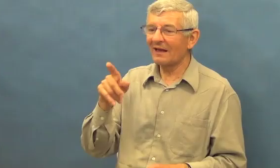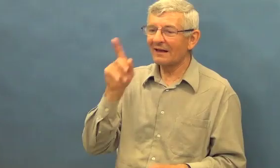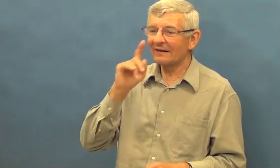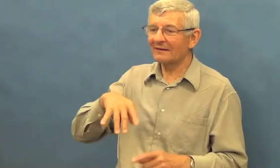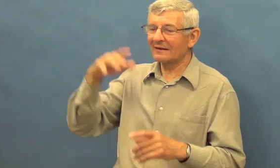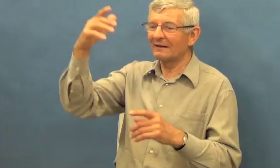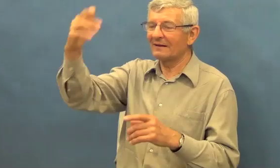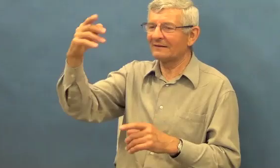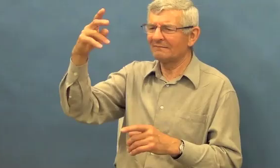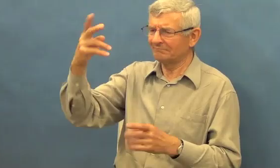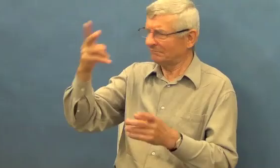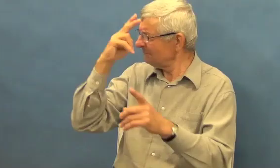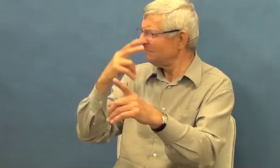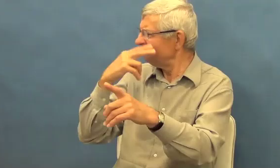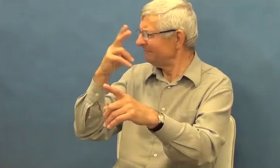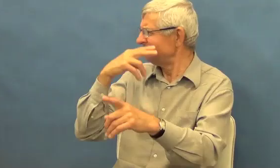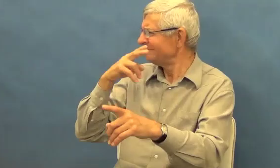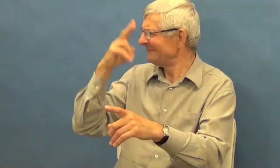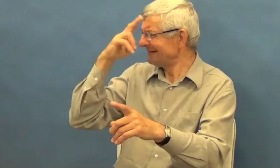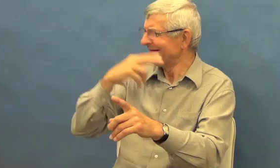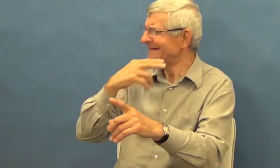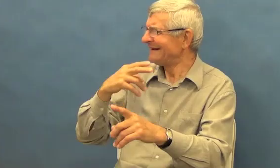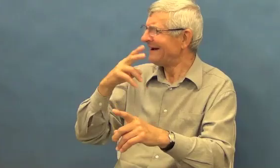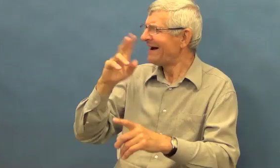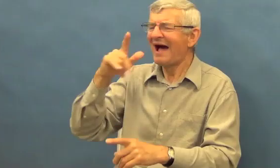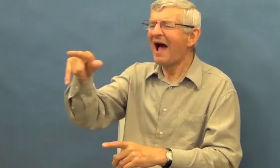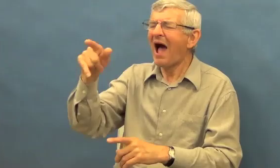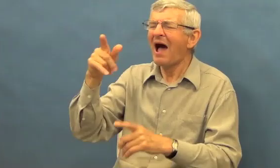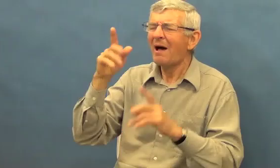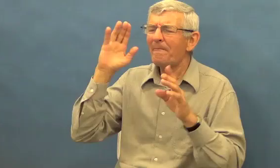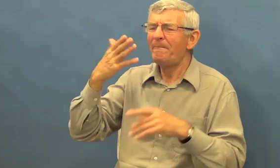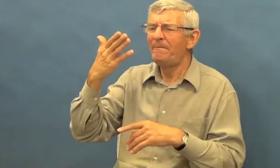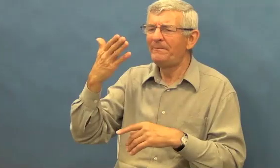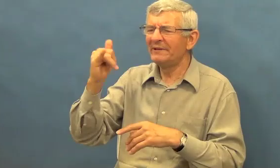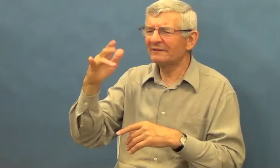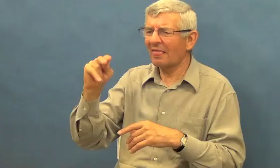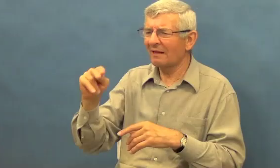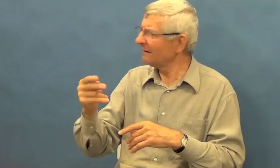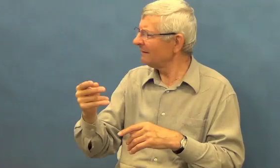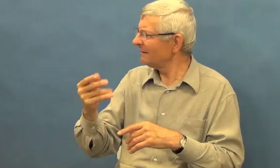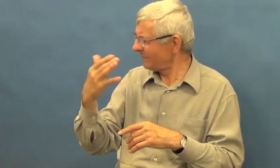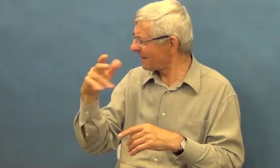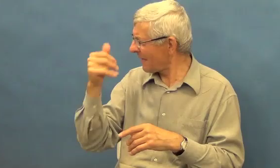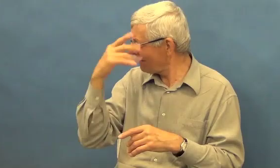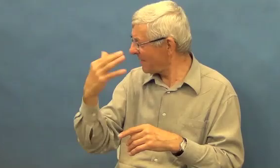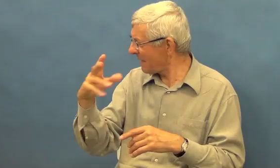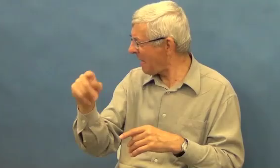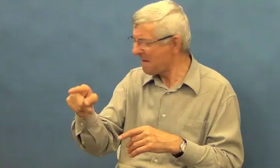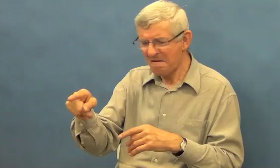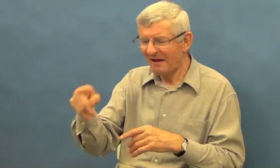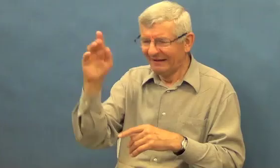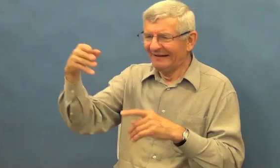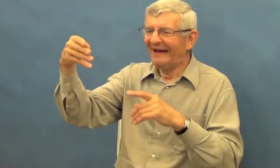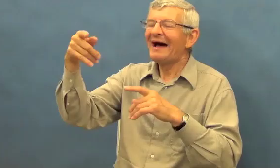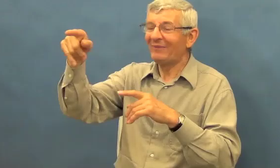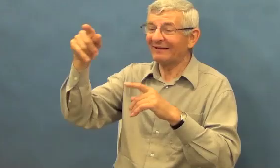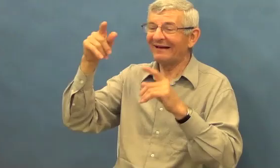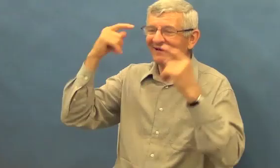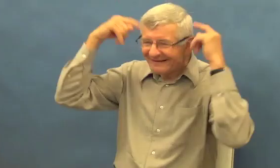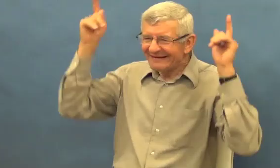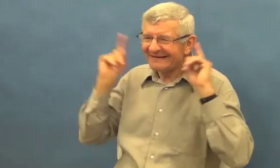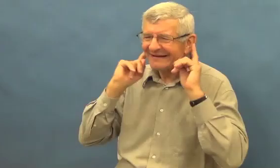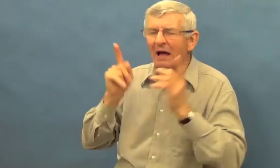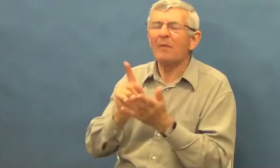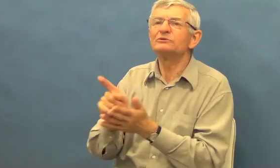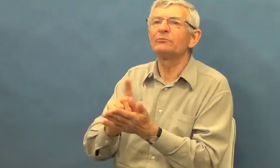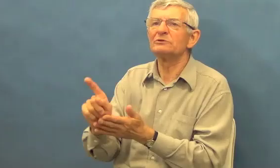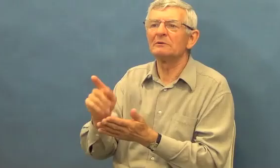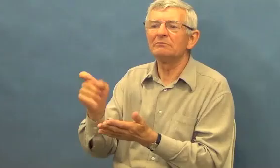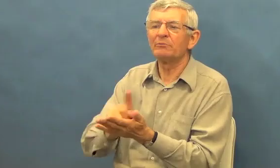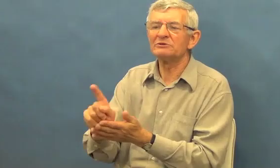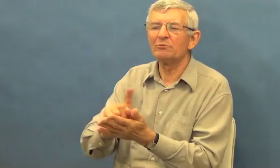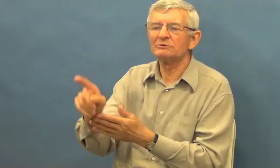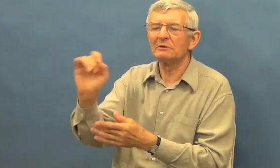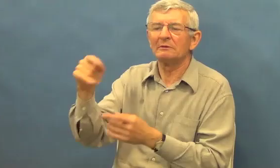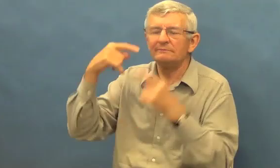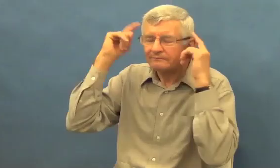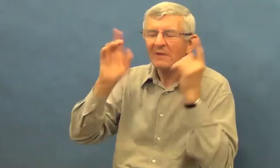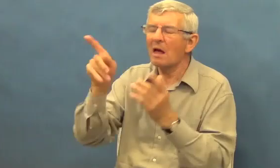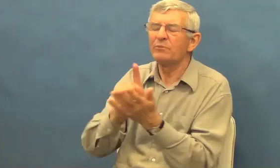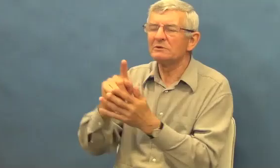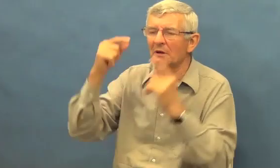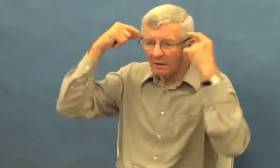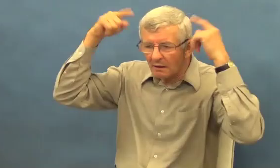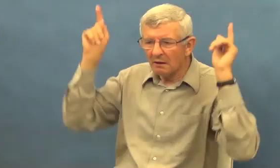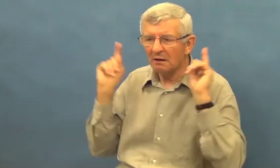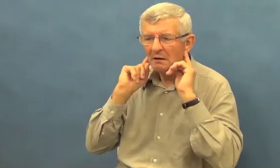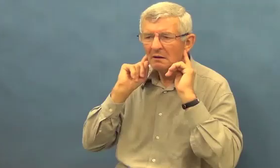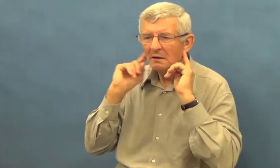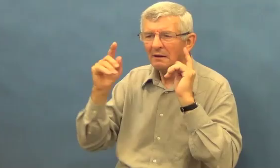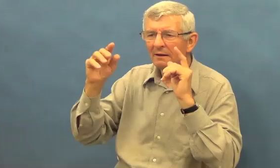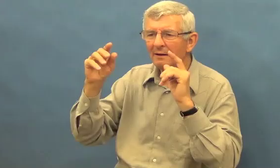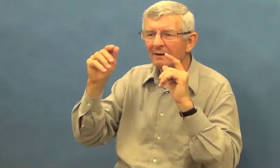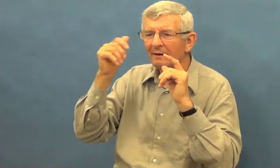Mężczyzna stoi dalej. Tata. Nazywa się Mike. Myszka Miki, mysz. Dobrze mysz, mysz dobrze. Myszka Miki nie, mysz, Myszka Miki nazwiemy.